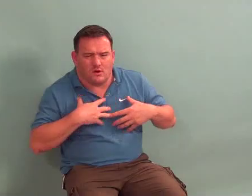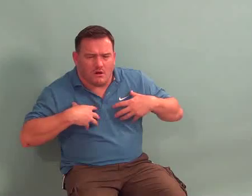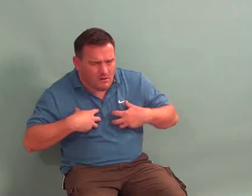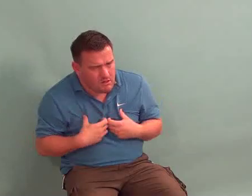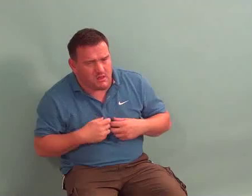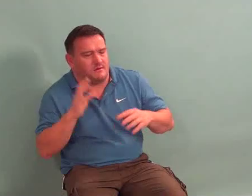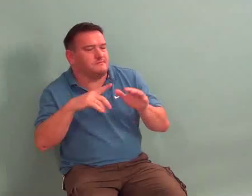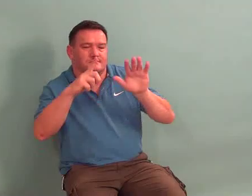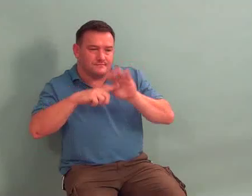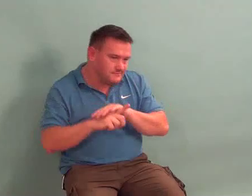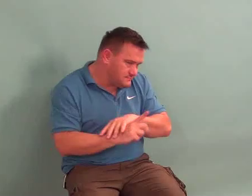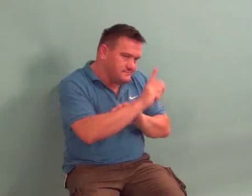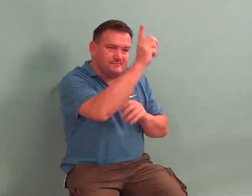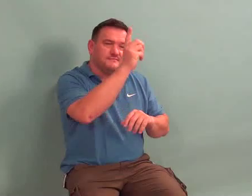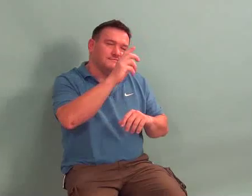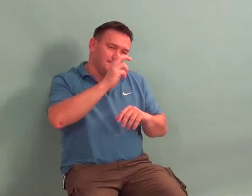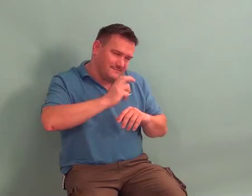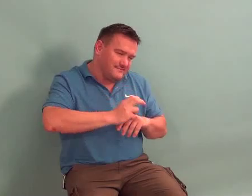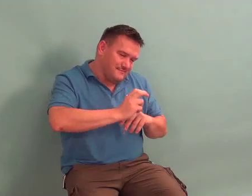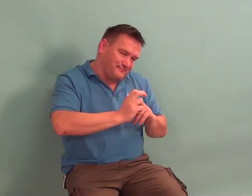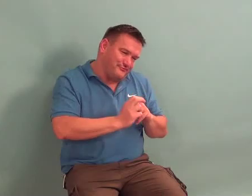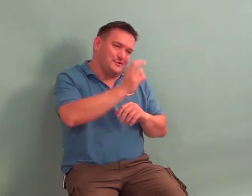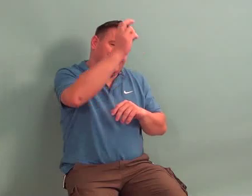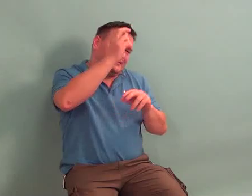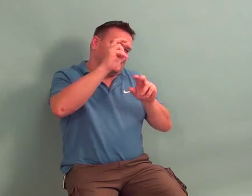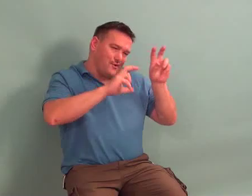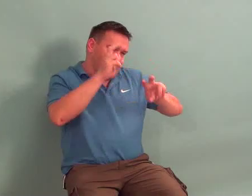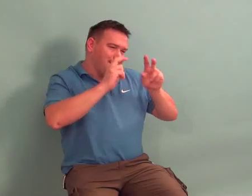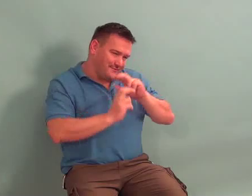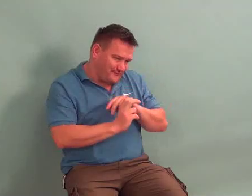Dlatego poszedłem do windy i wjechałem na górę hotelu.